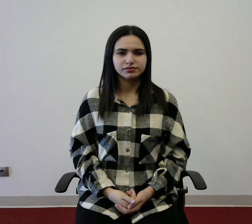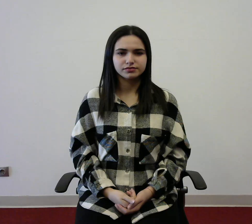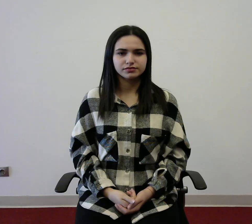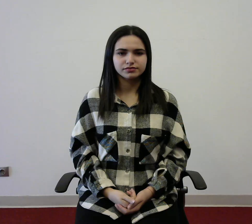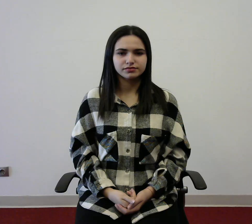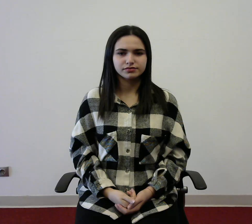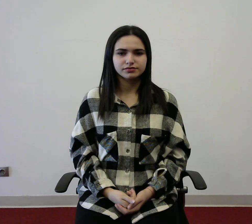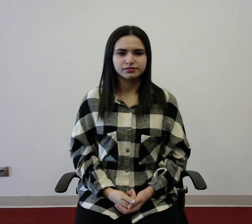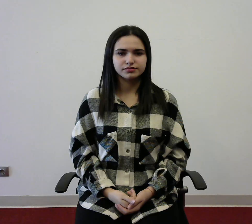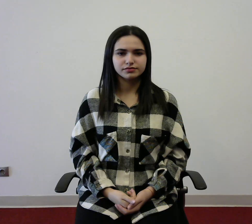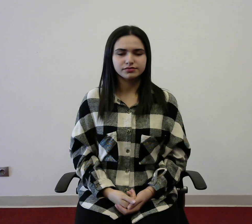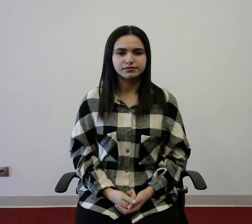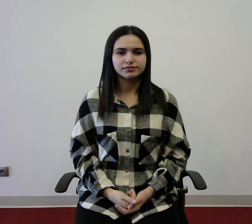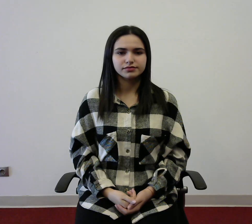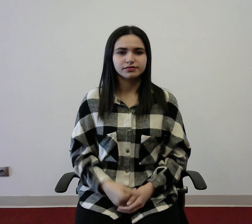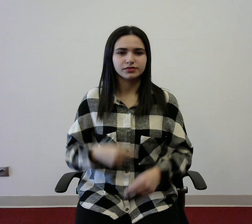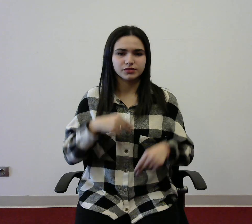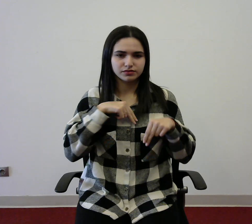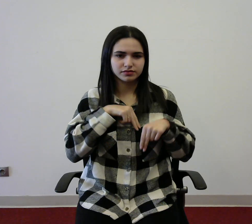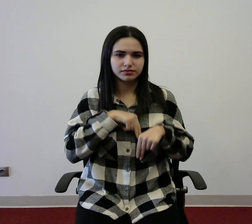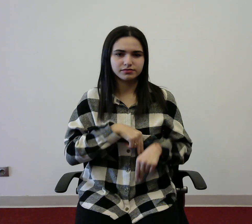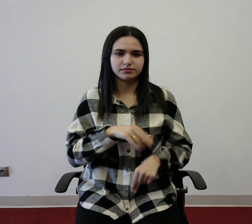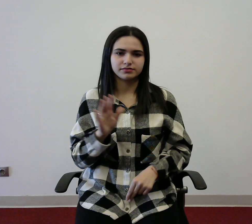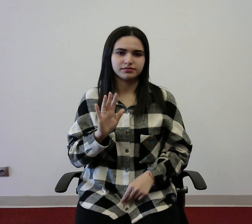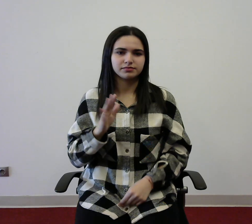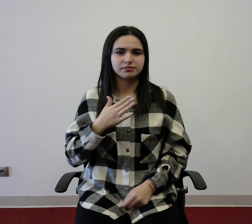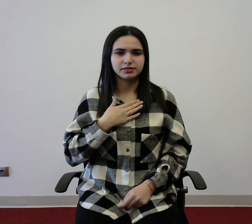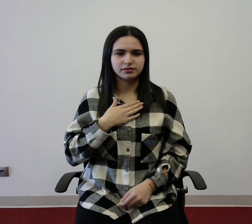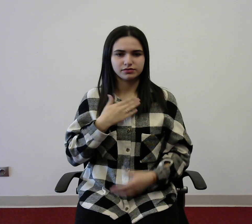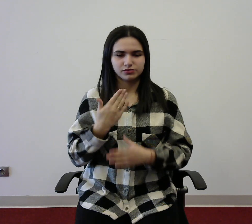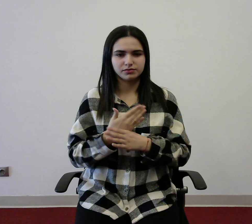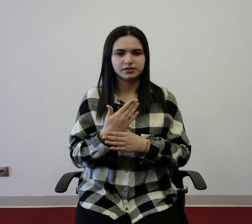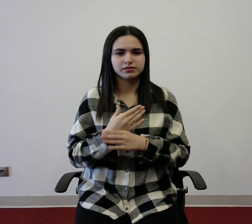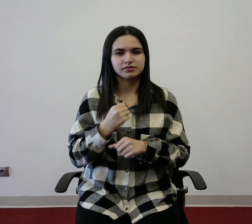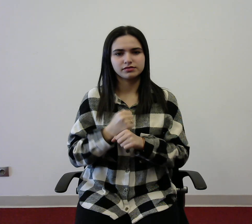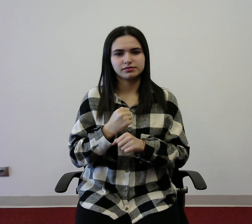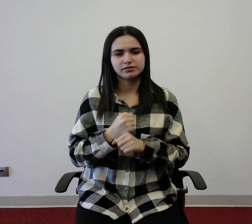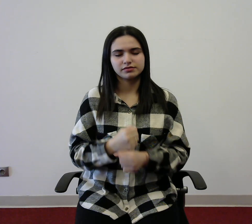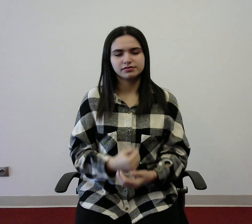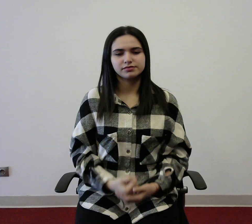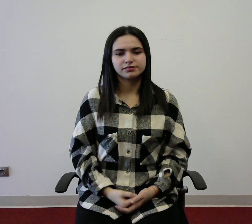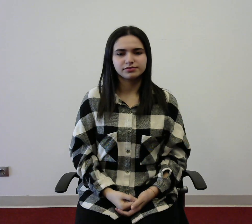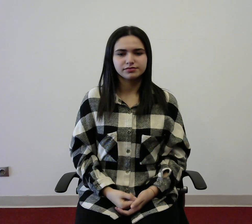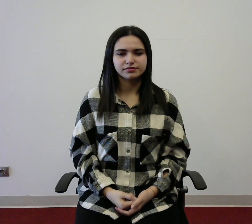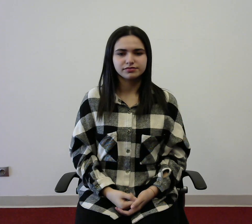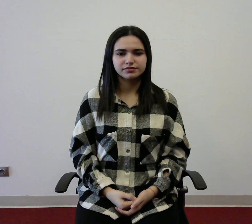Zəhmət olmasa, mənə kömək edin